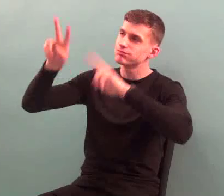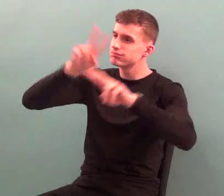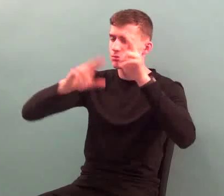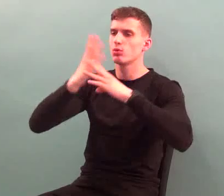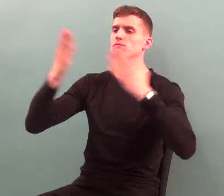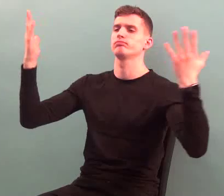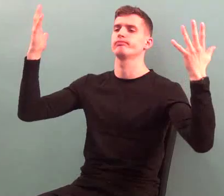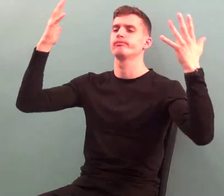Zapada wieczór.